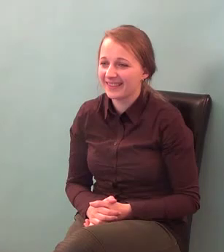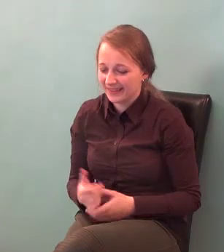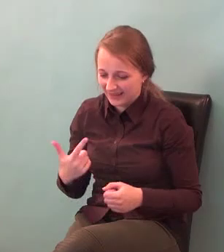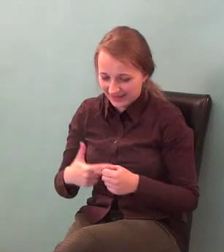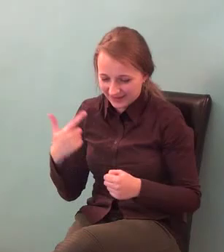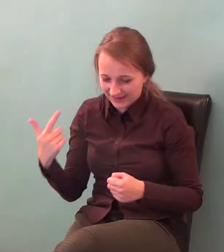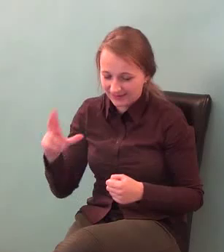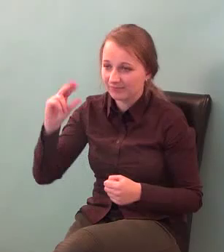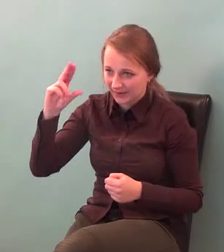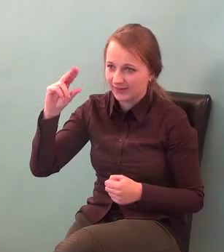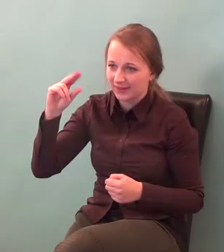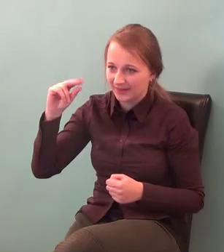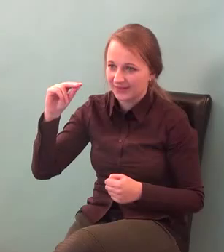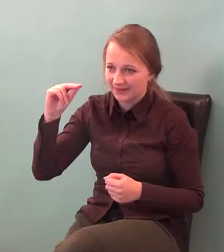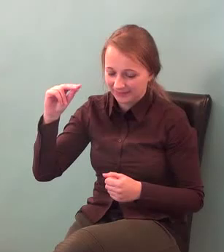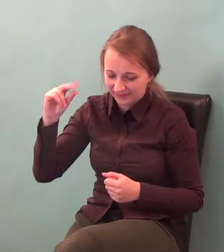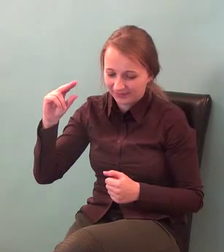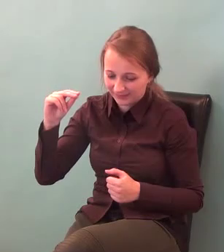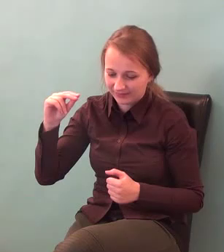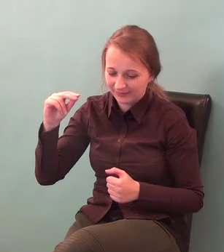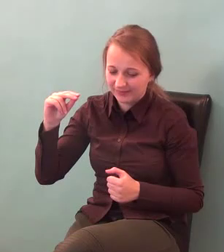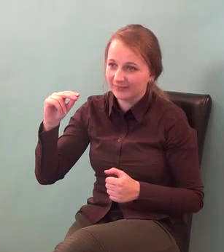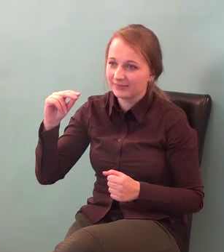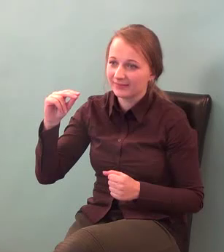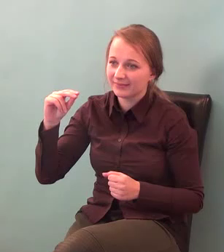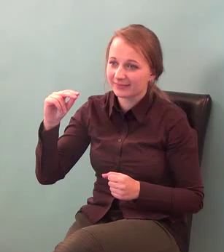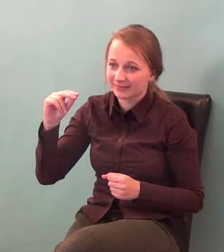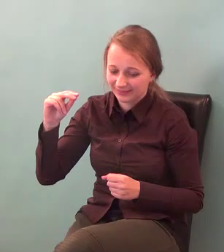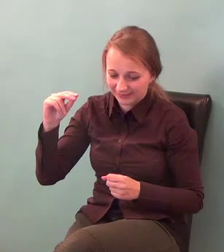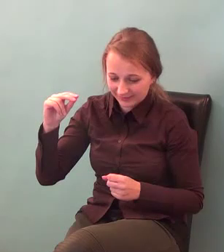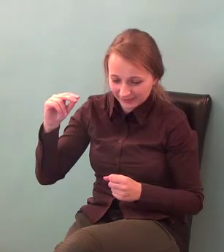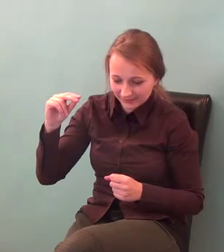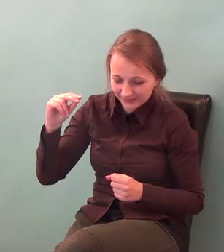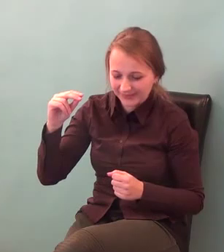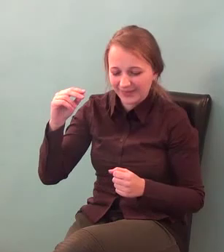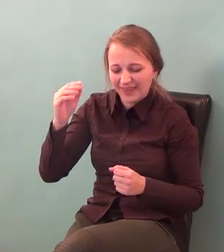Dwudziestego drugiego, w poniedziałek?